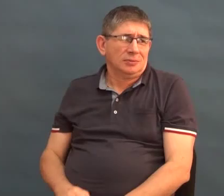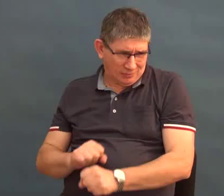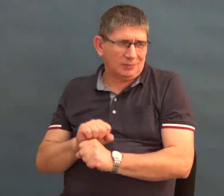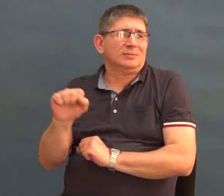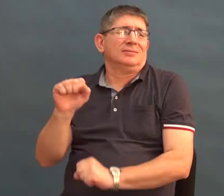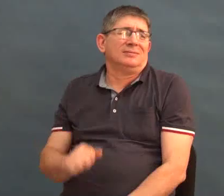Jest.